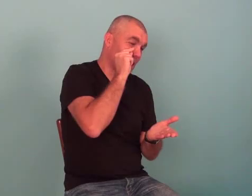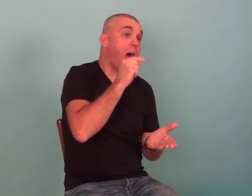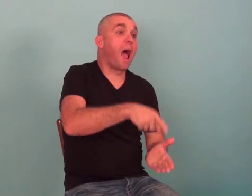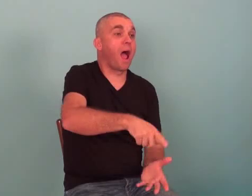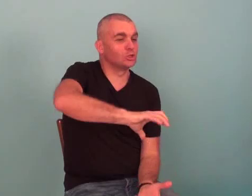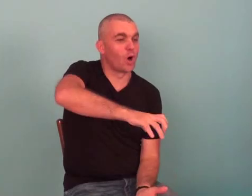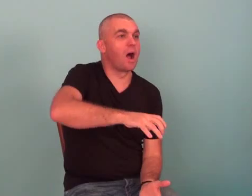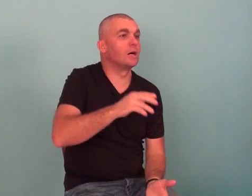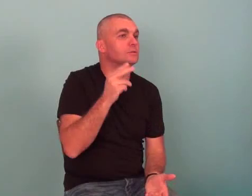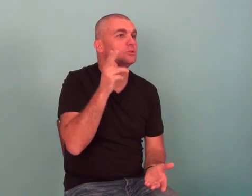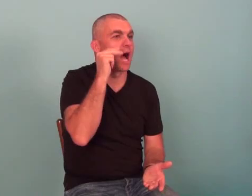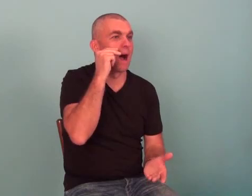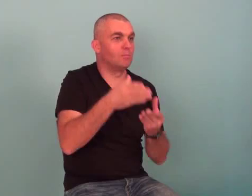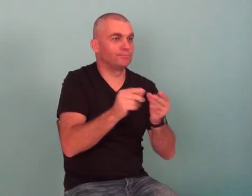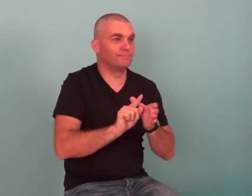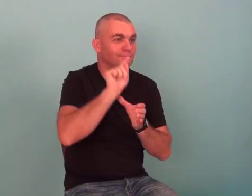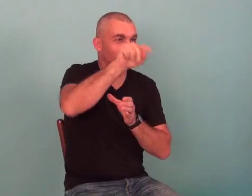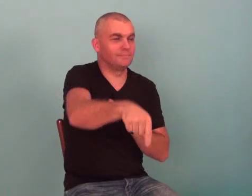Żaba znika, wyskakuje ze słoja.